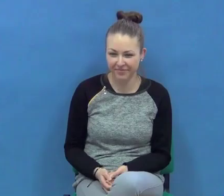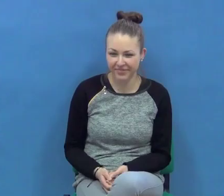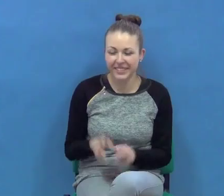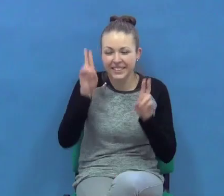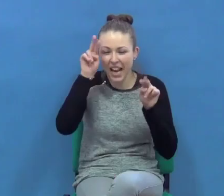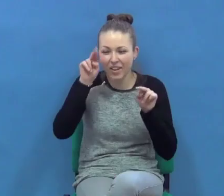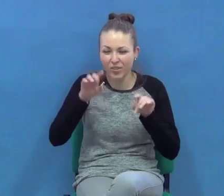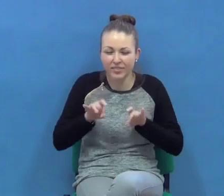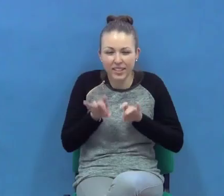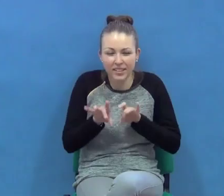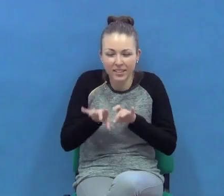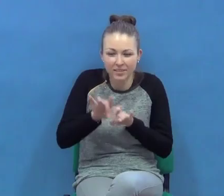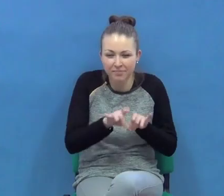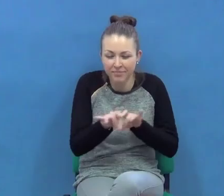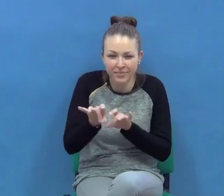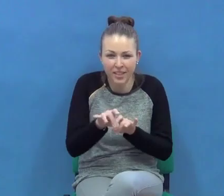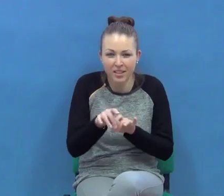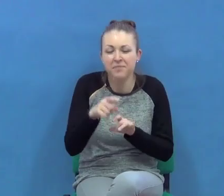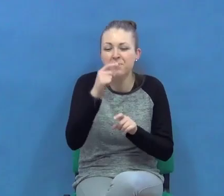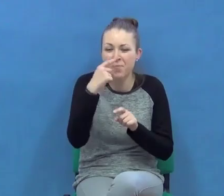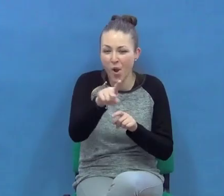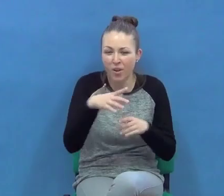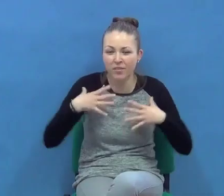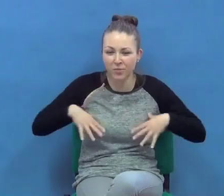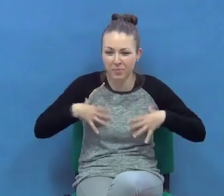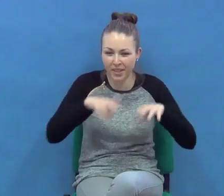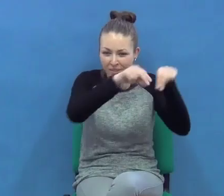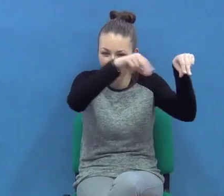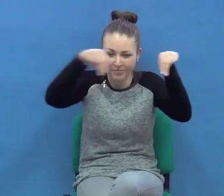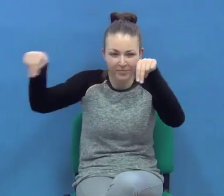Zając biegnie i zauważył ubrania wiszące na sznurze.